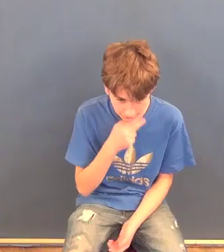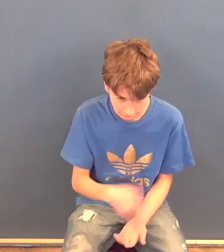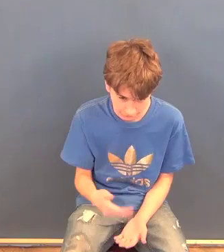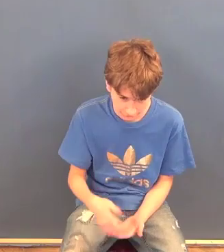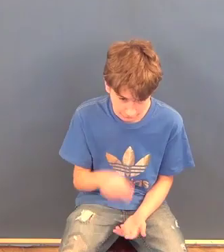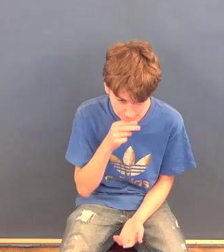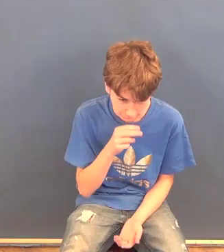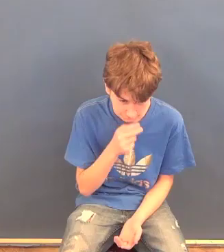Wydatki na wodę.